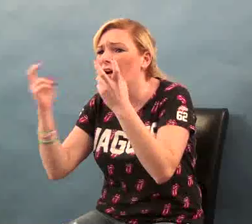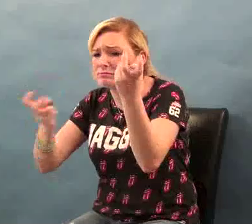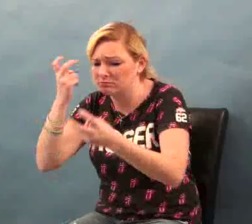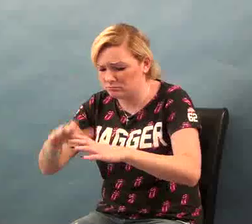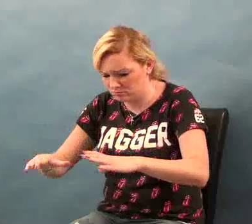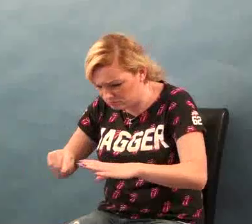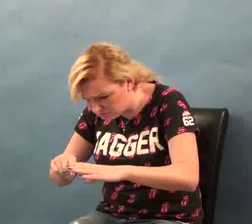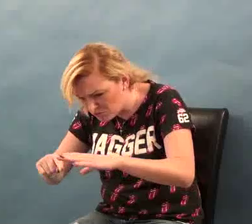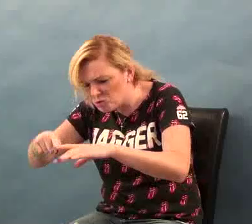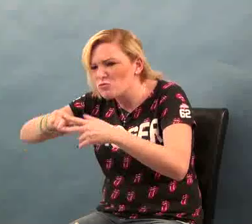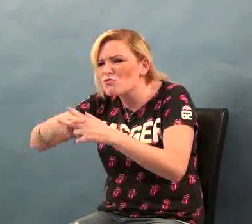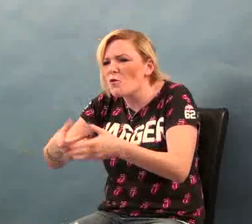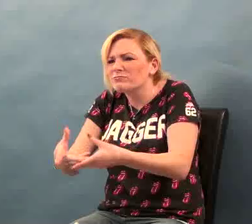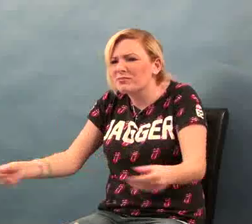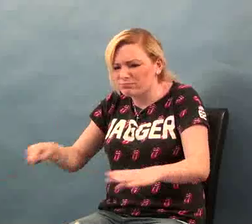Chłopiec zauważył dziurę w ziemi.